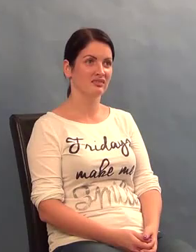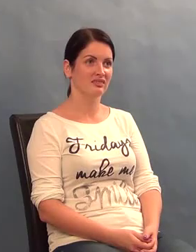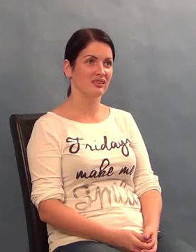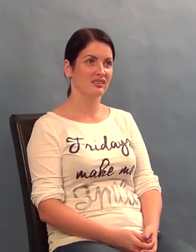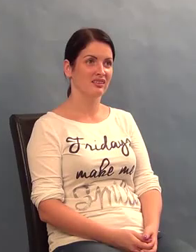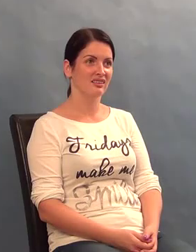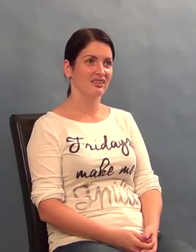Duża myszka.